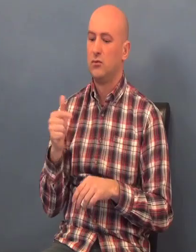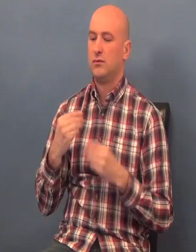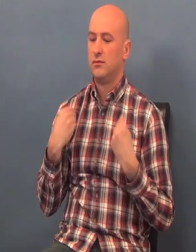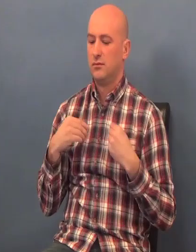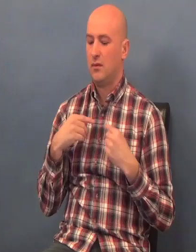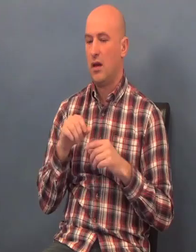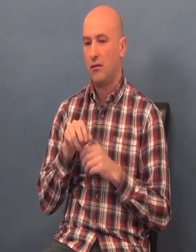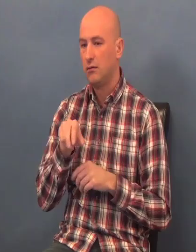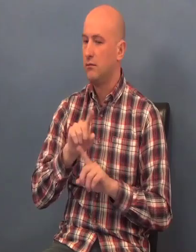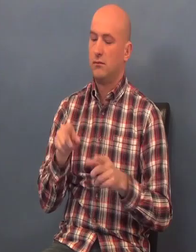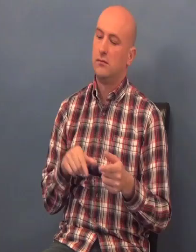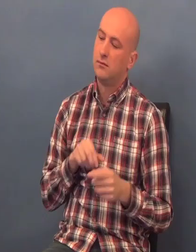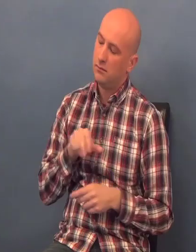Musi być skafander, inaczej nie wolno tam wchodzić.